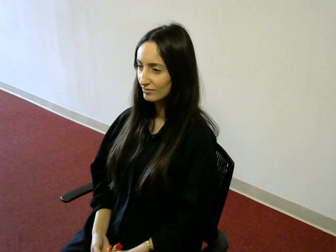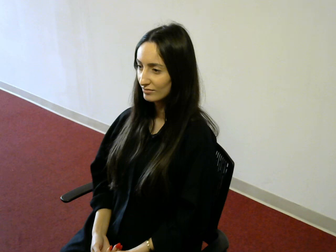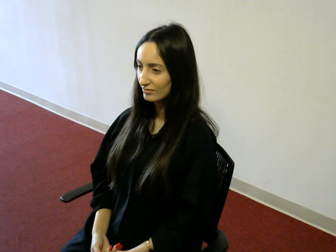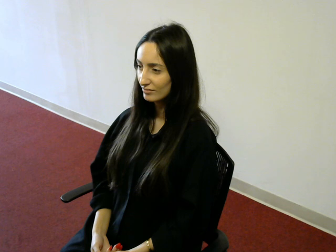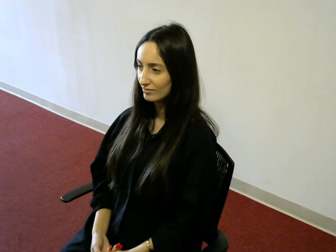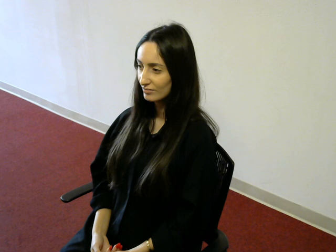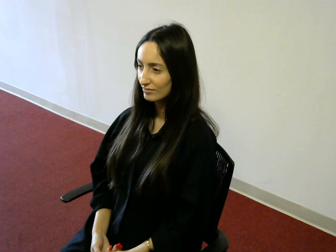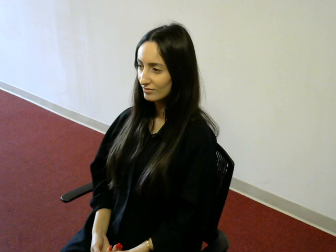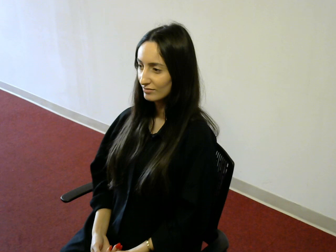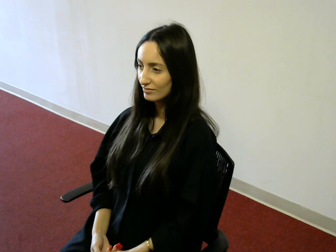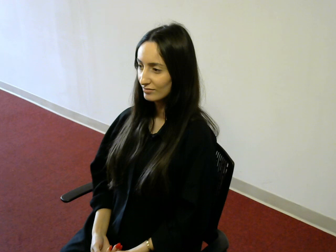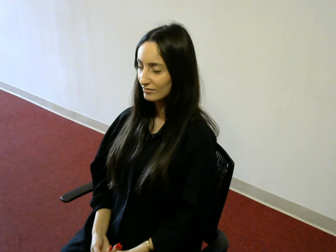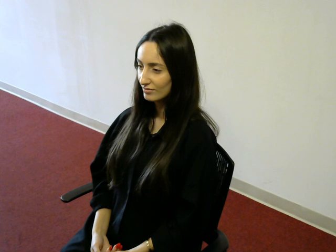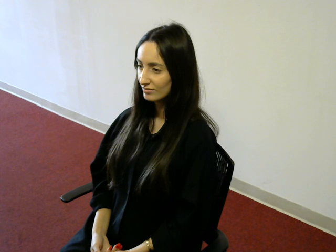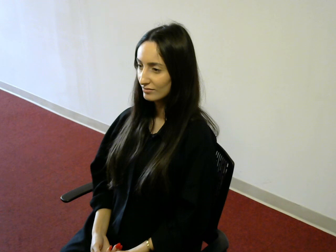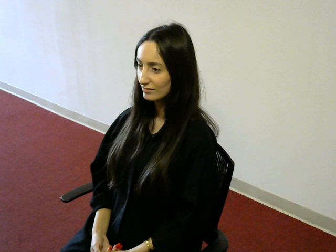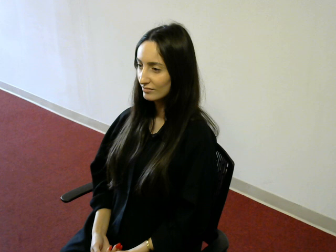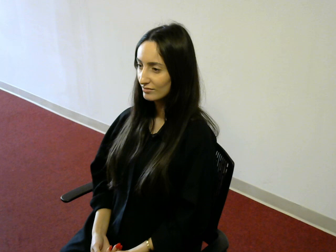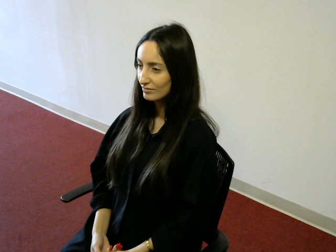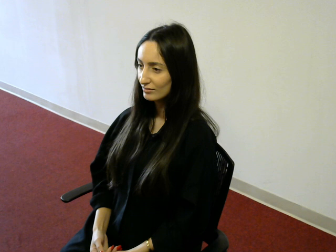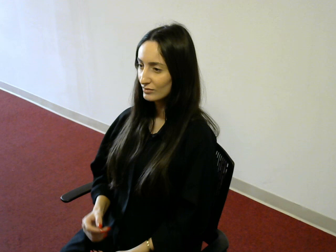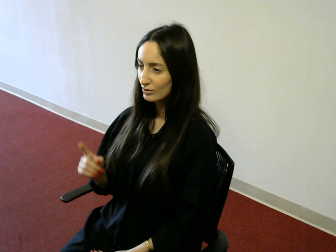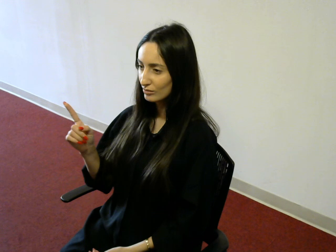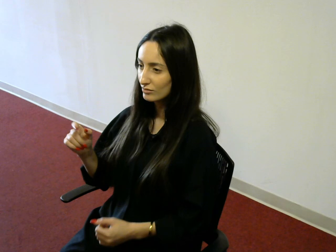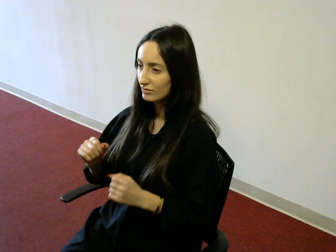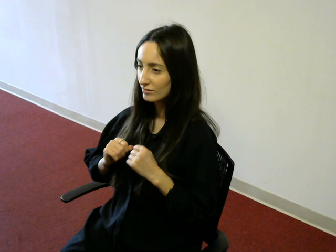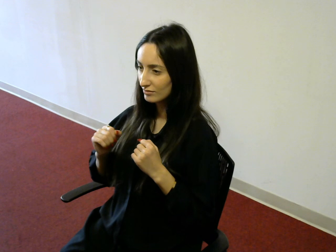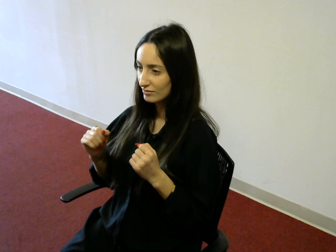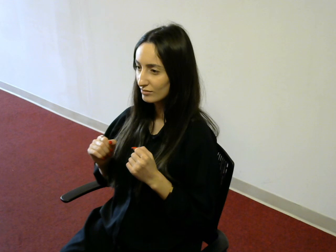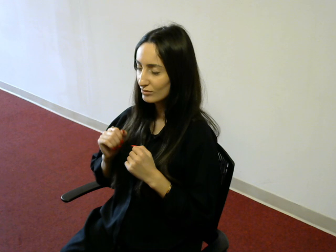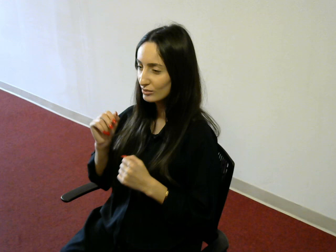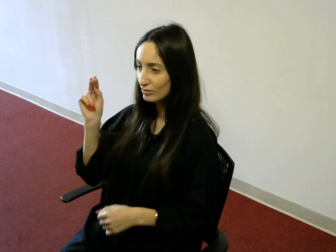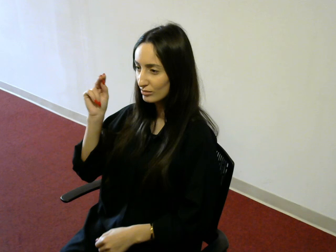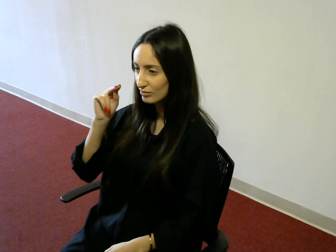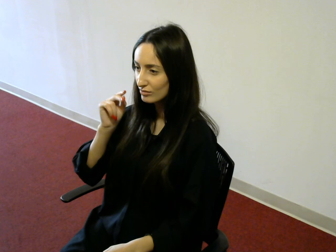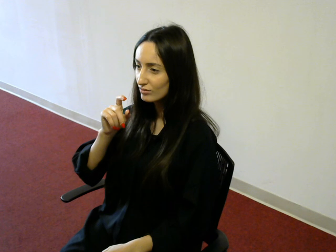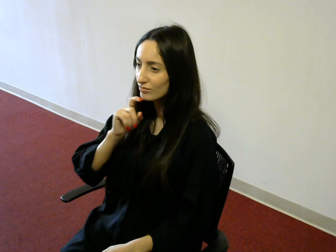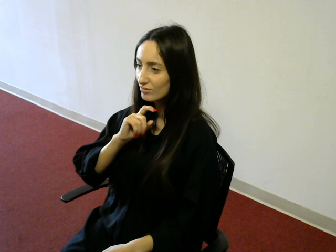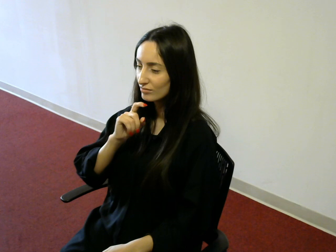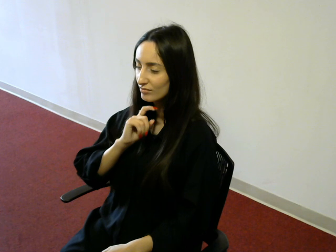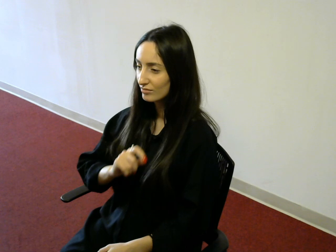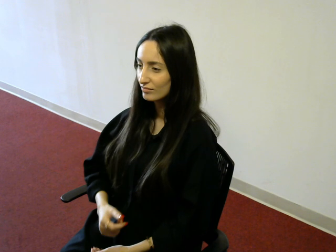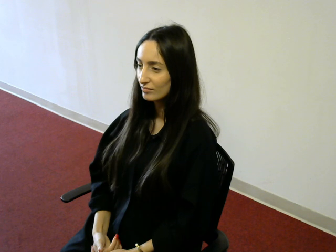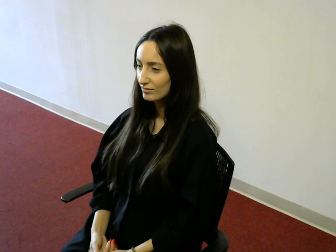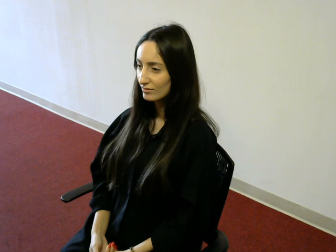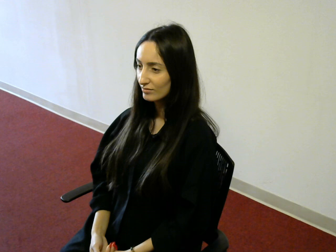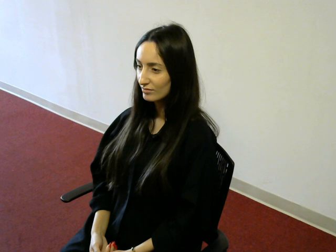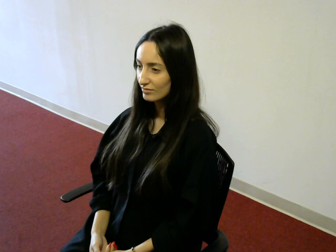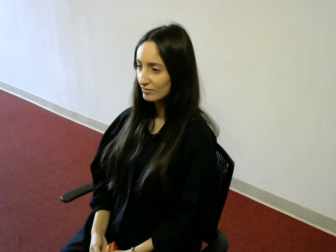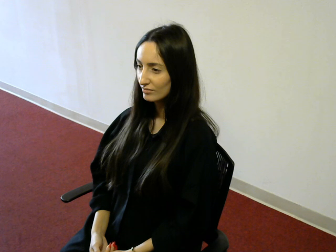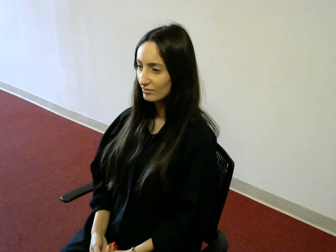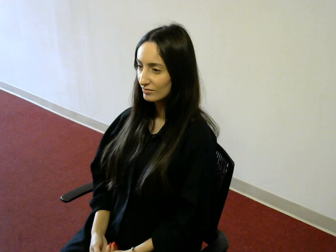O çalışqan şagirddir